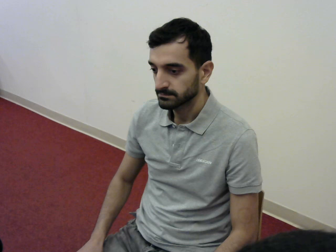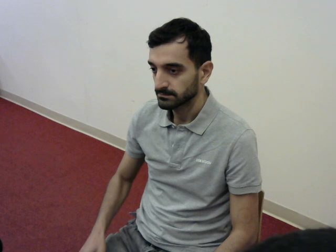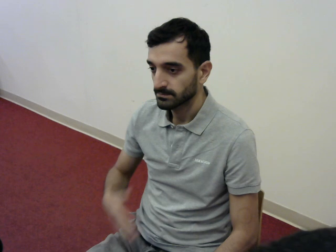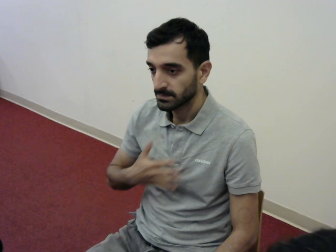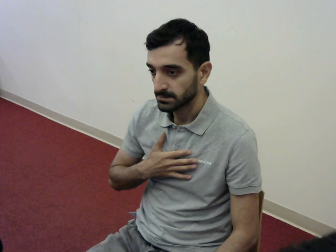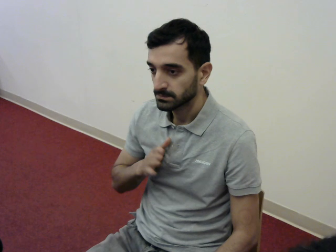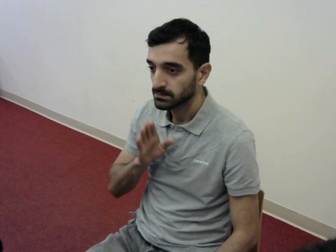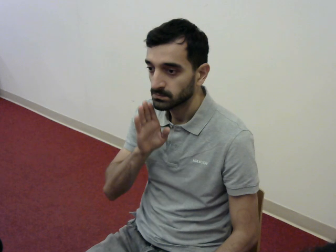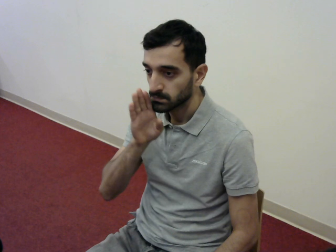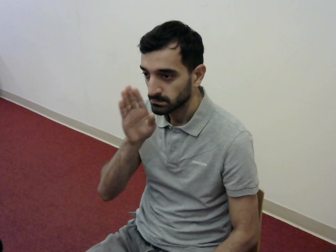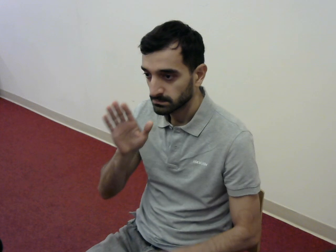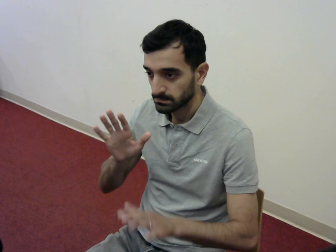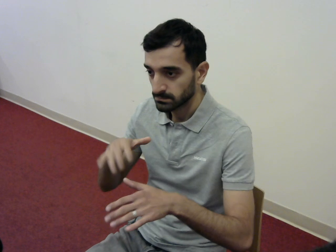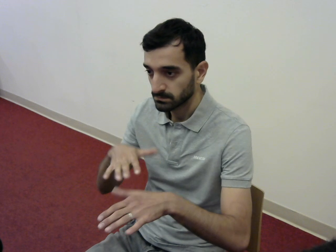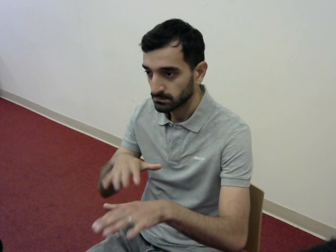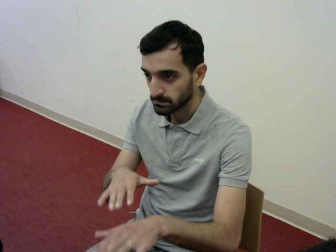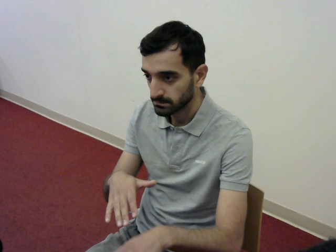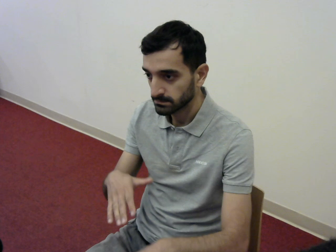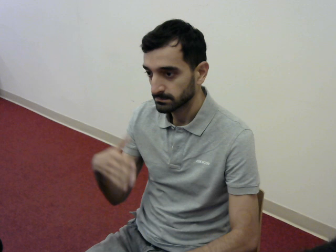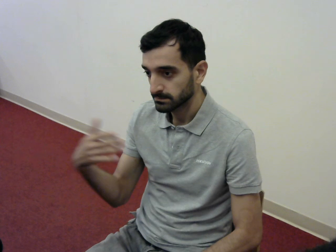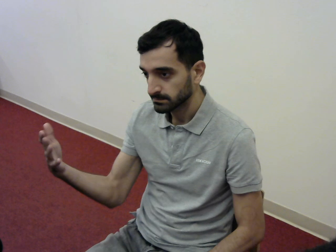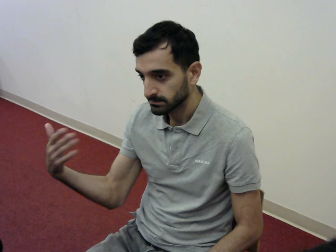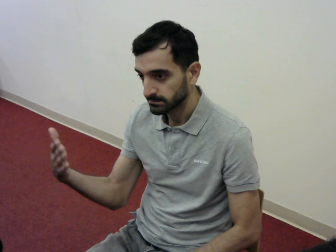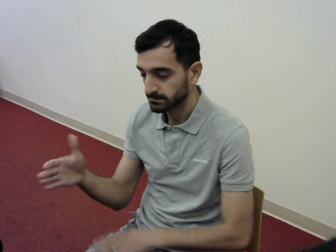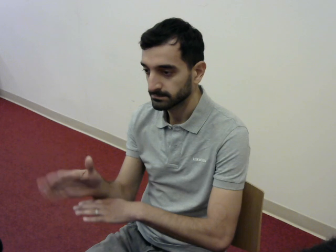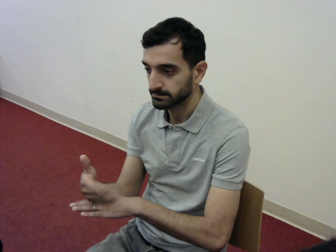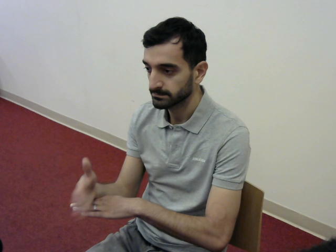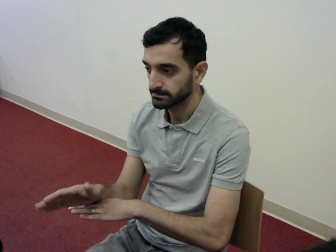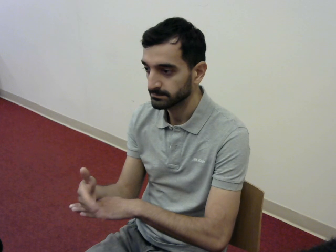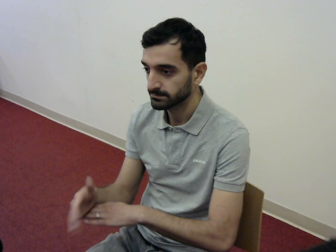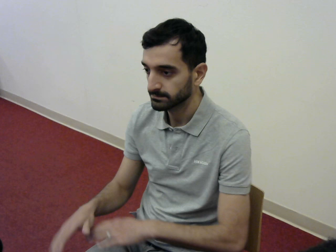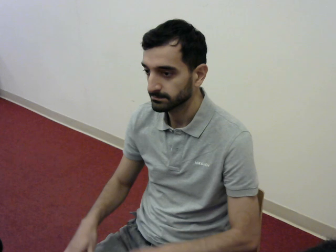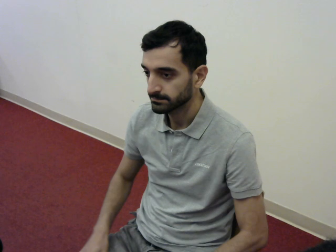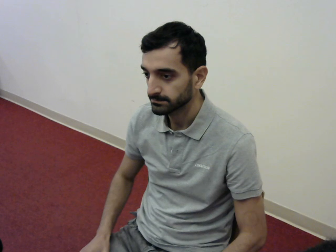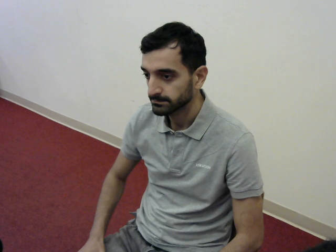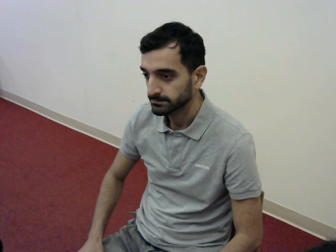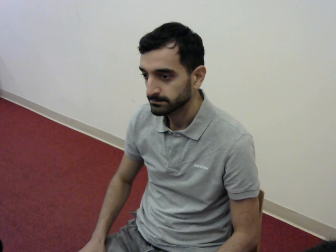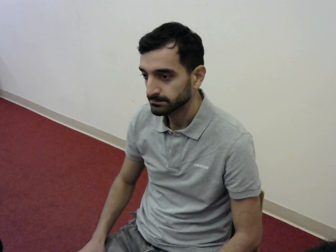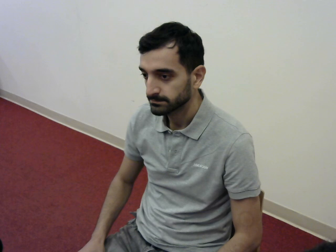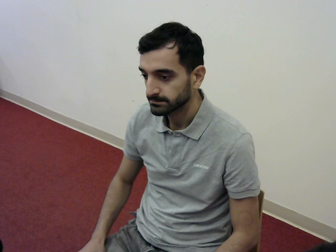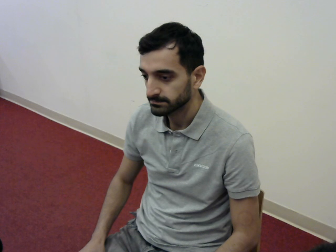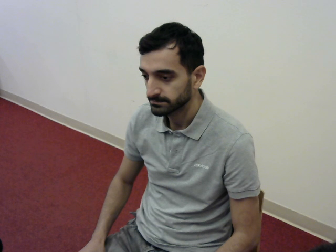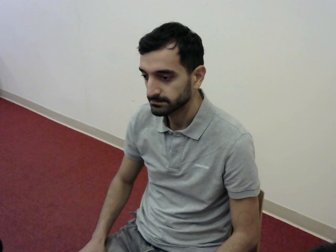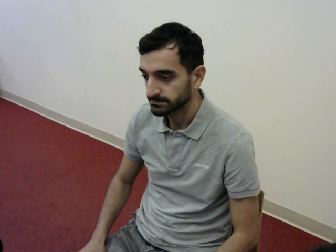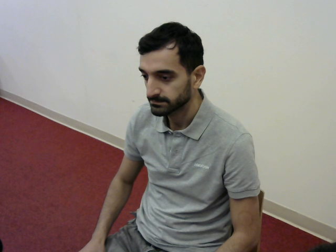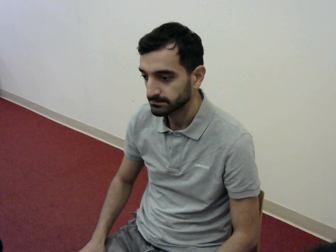Mən səhərlər dənizin kənarında gəzirəm